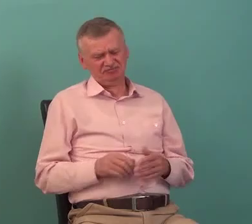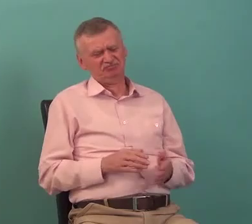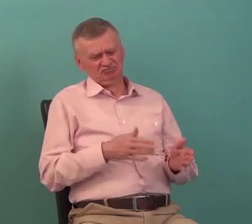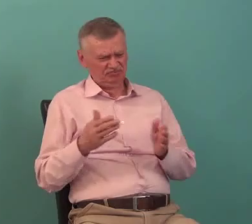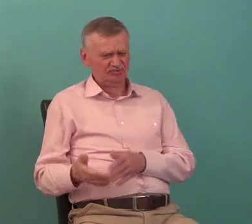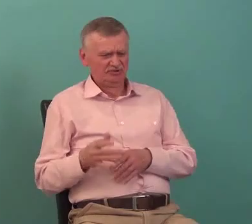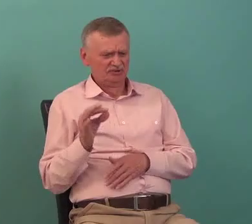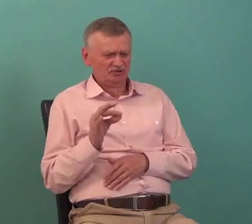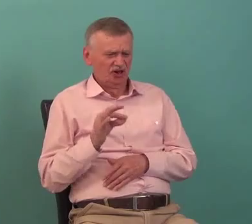Środa.